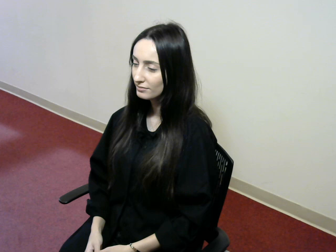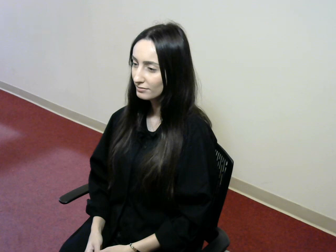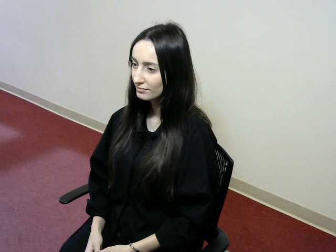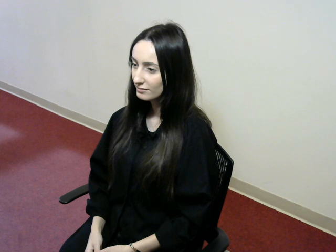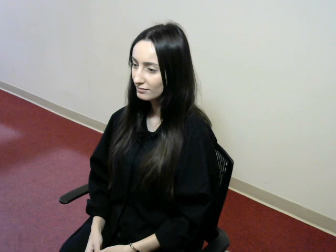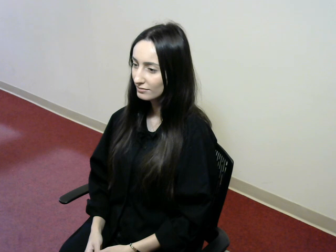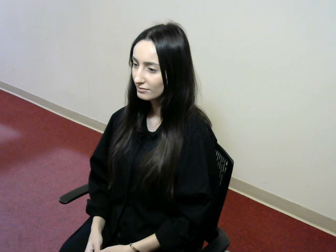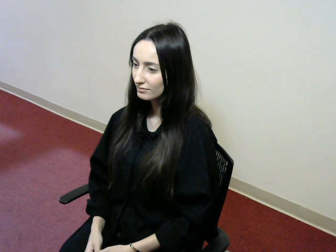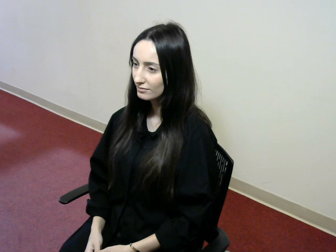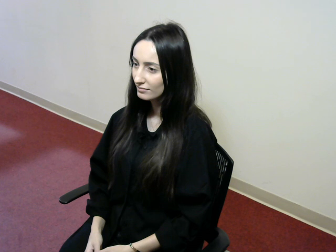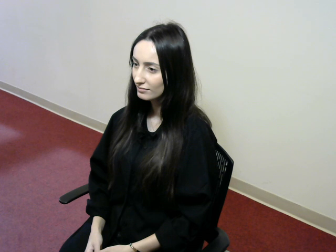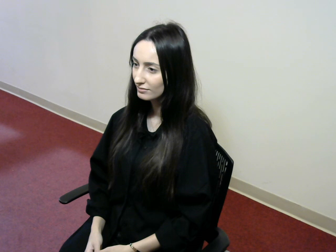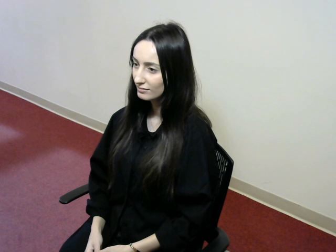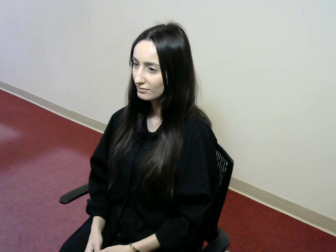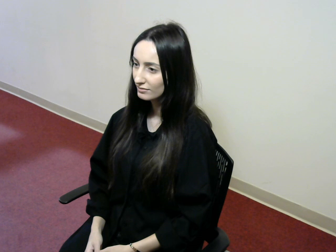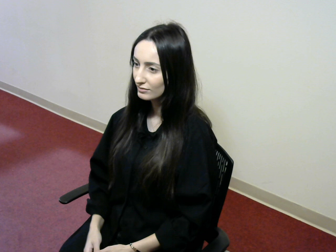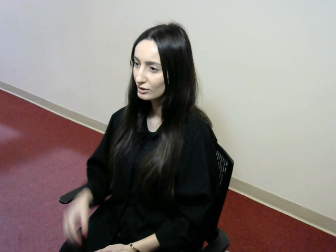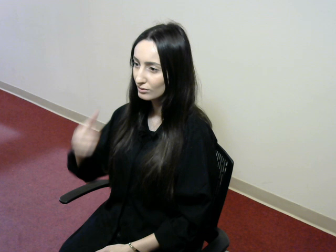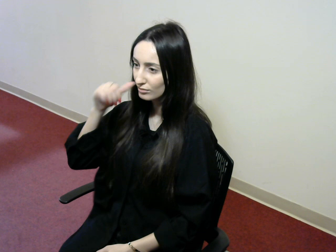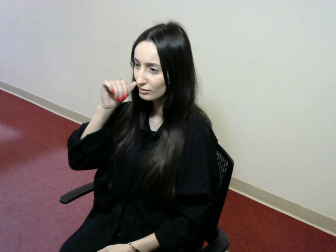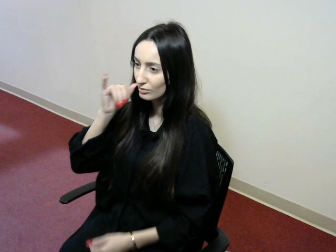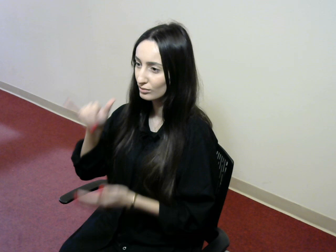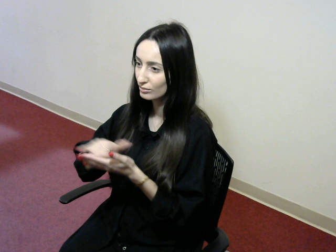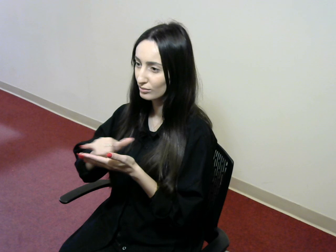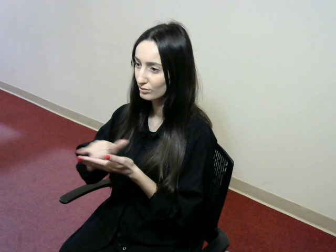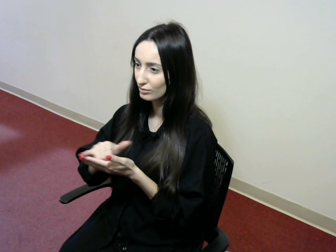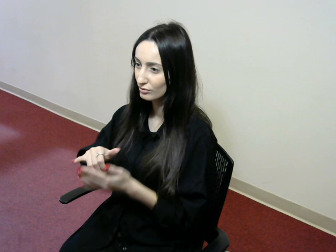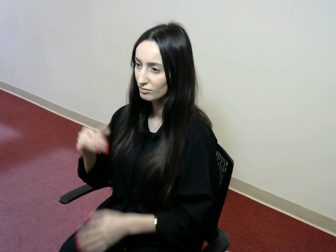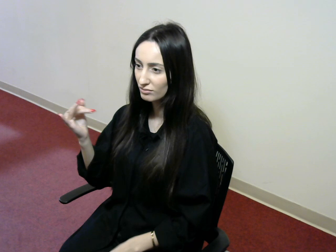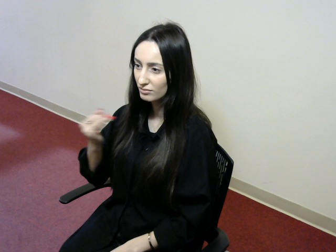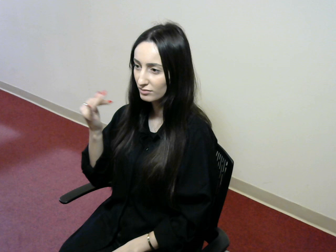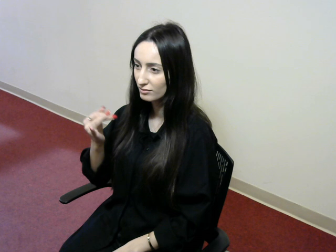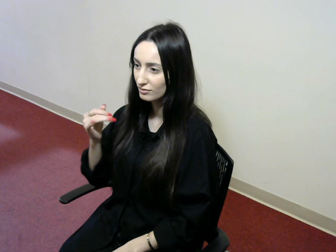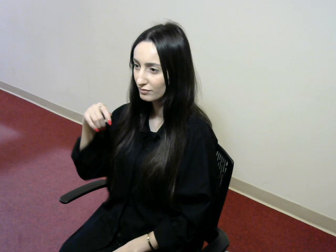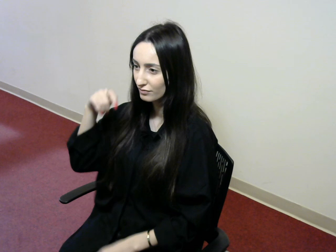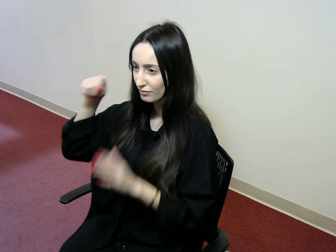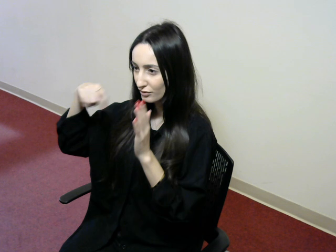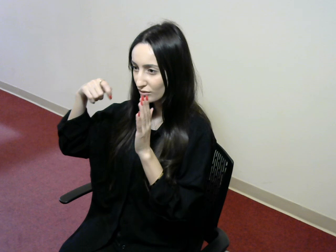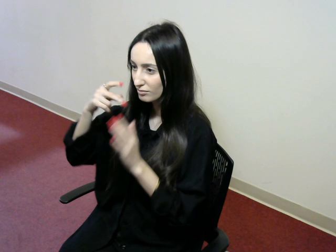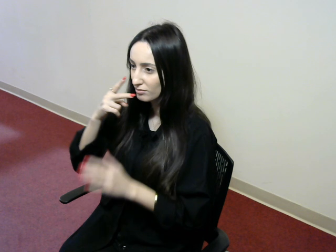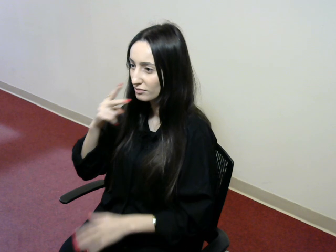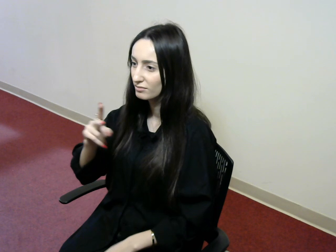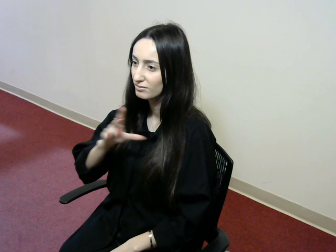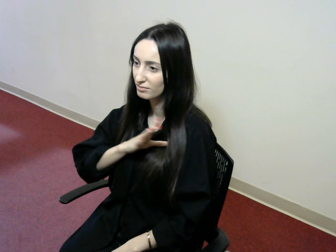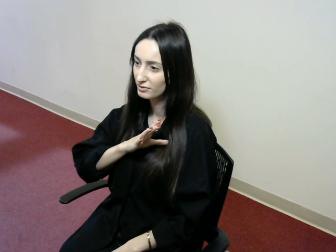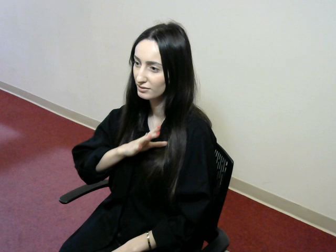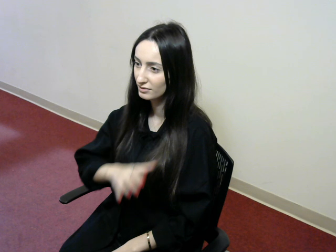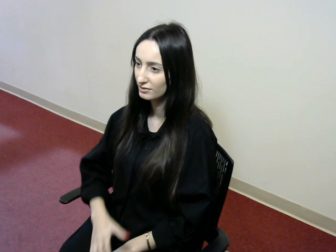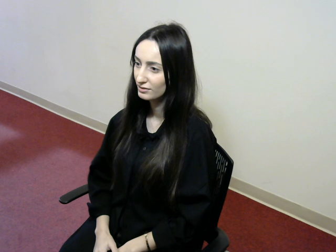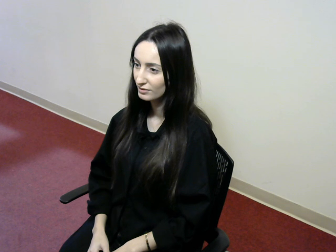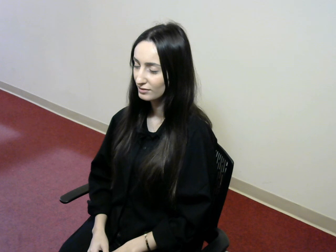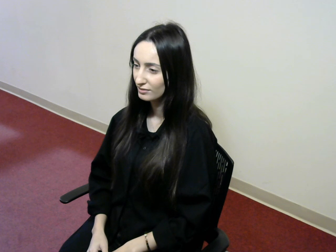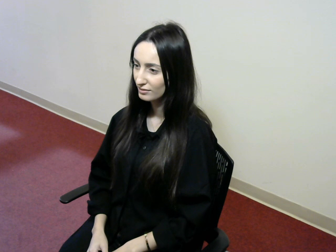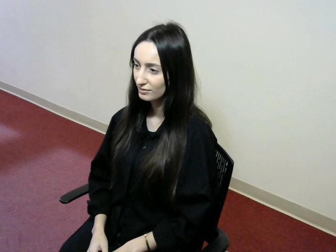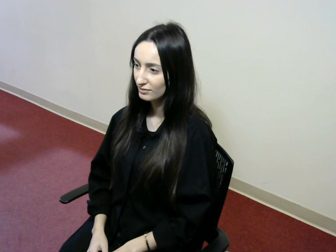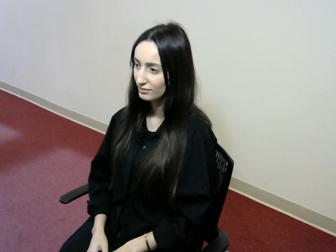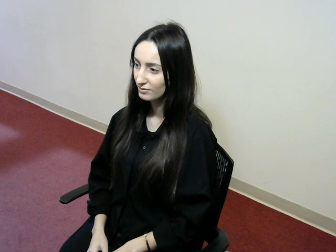Dünən YouTube da maraqlı videoya baxmışam